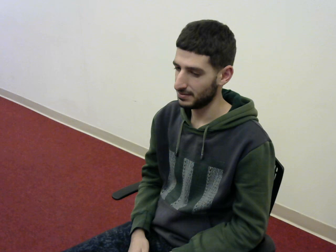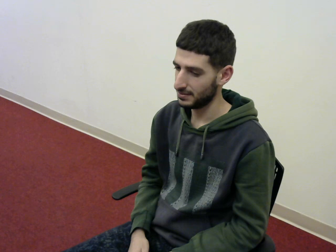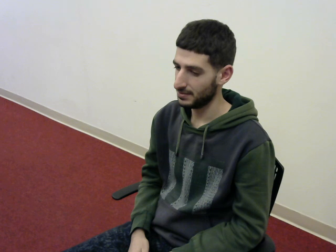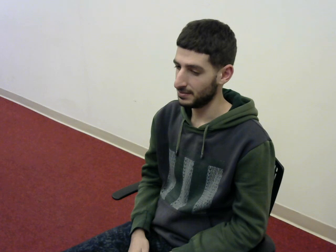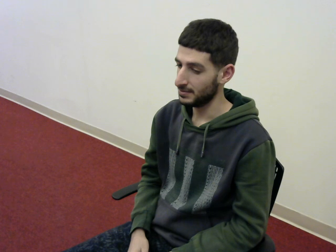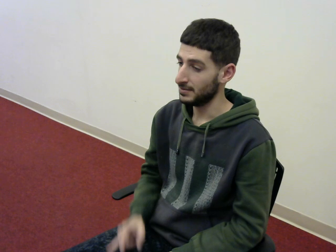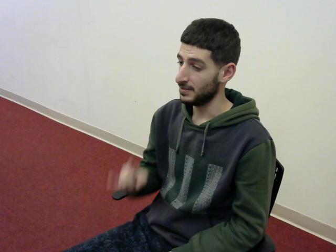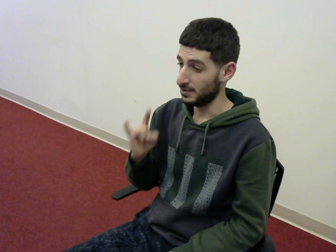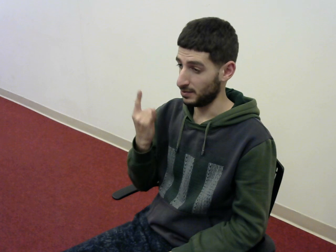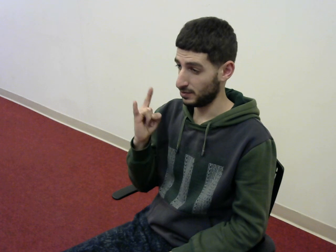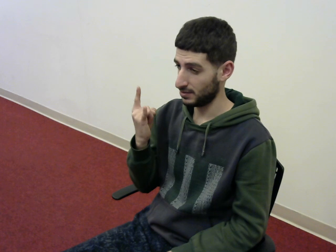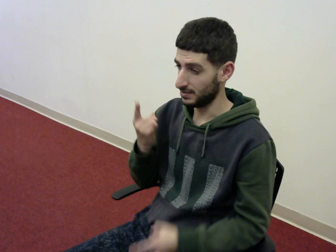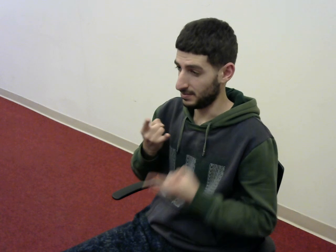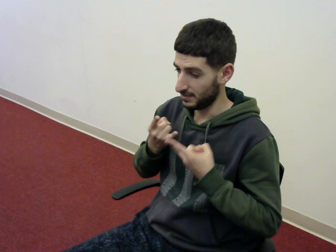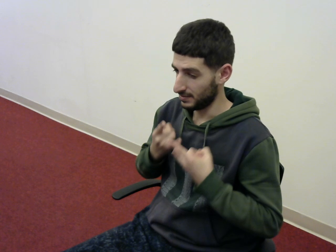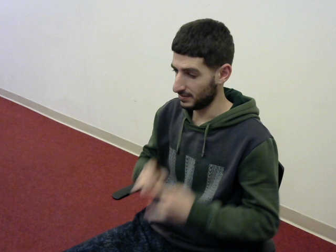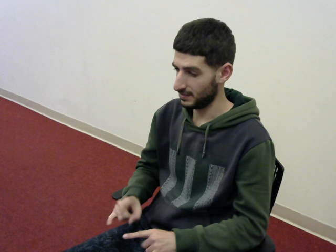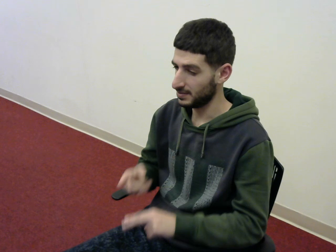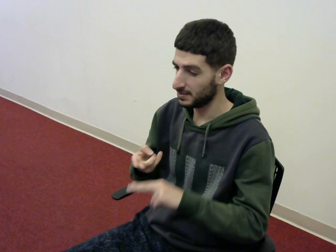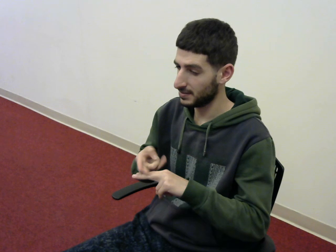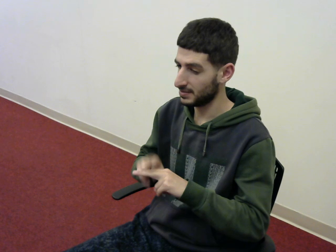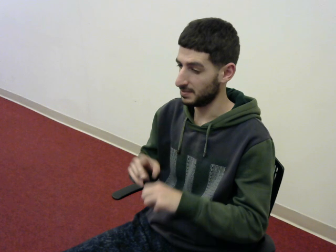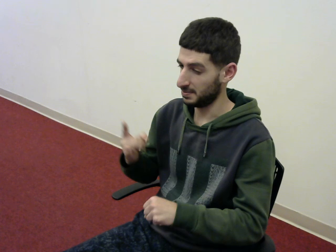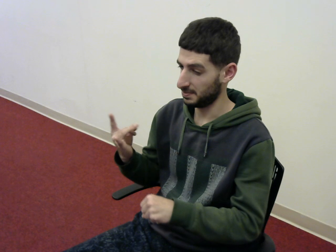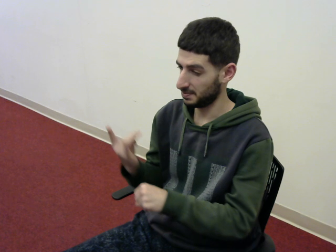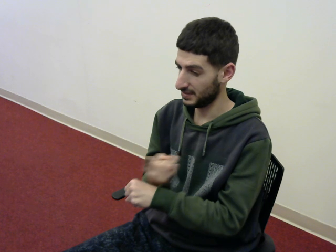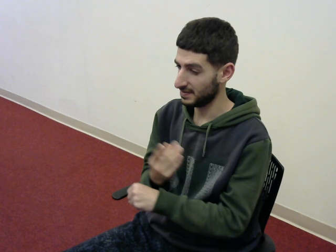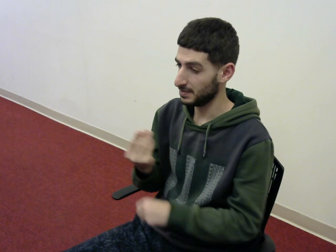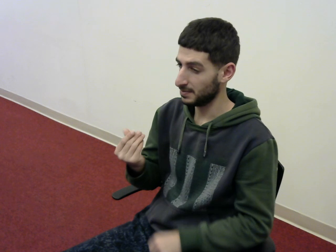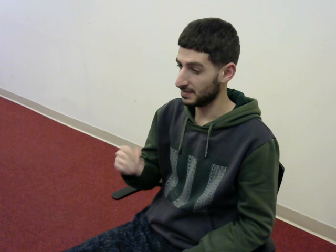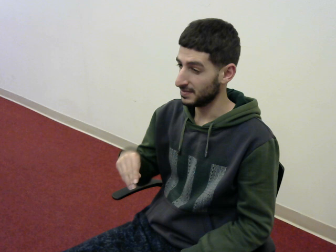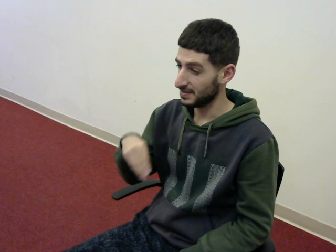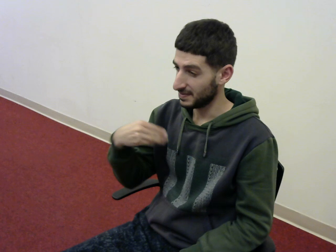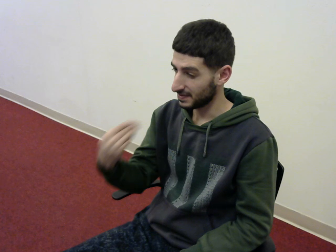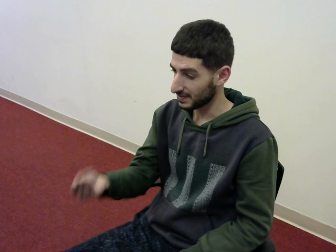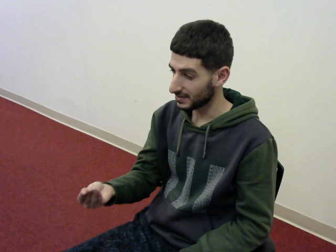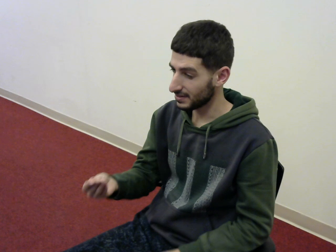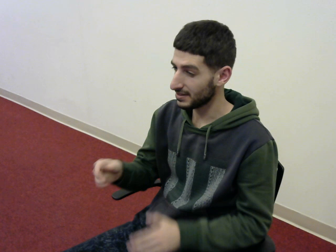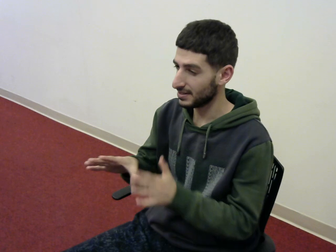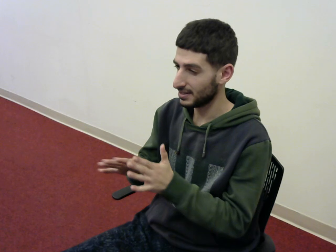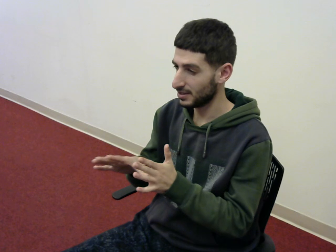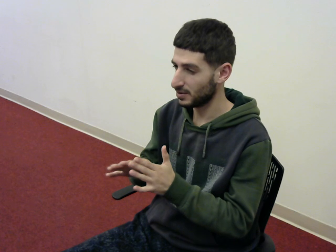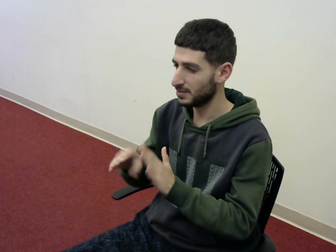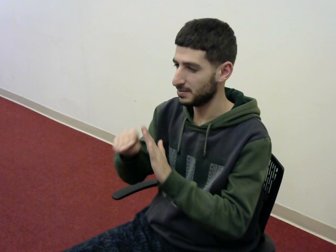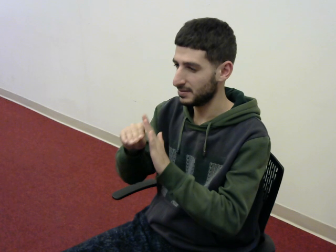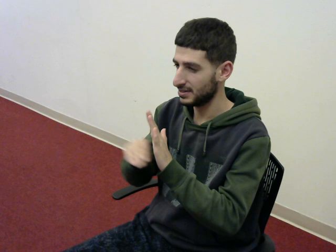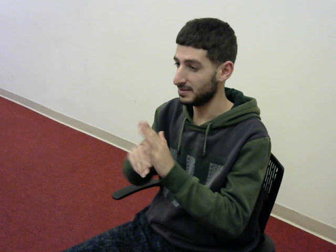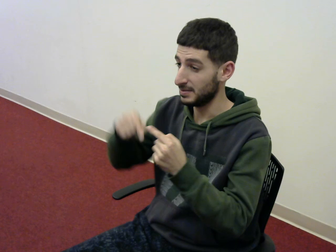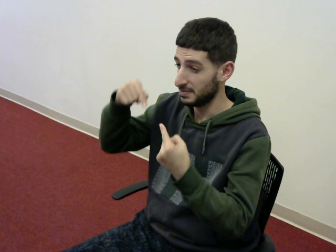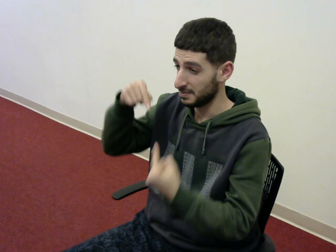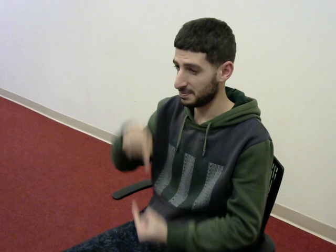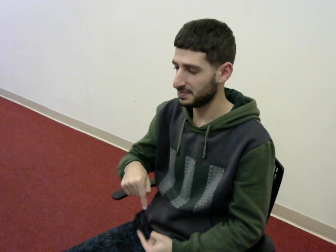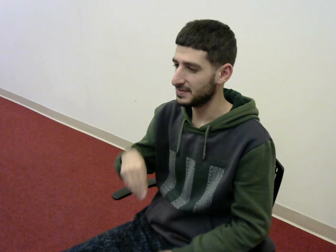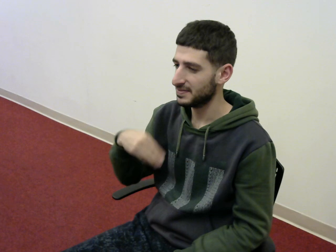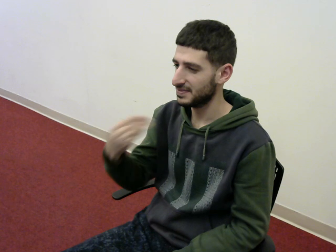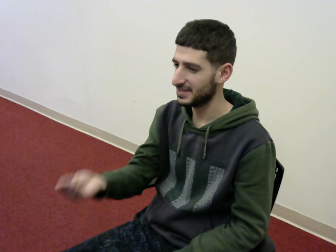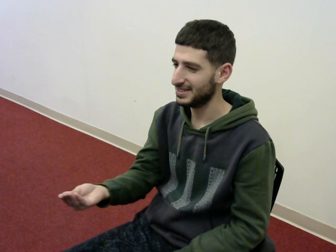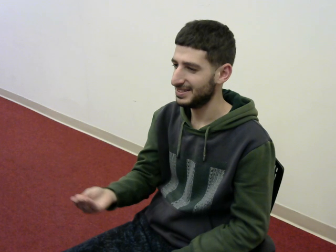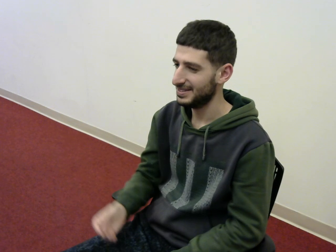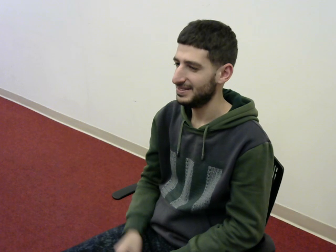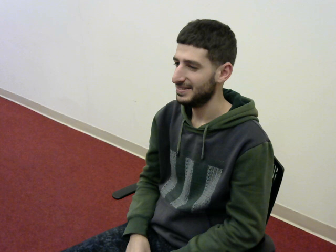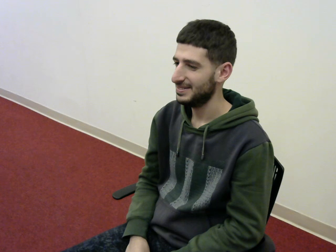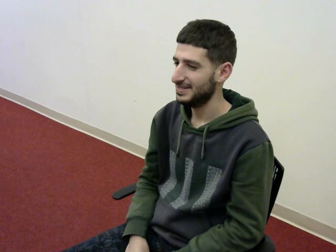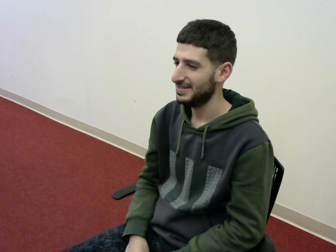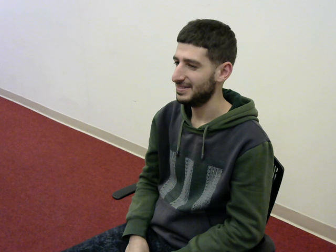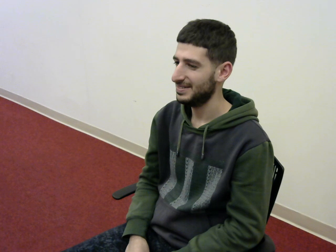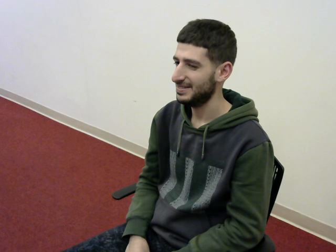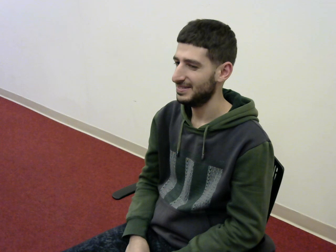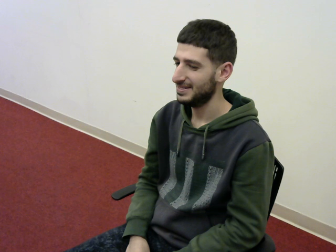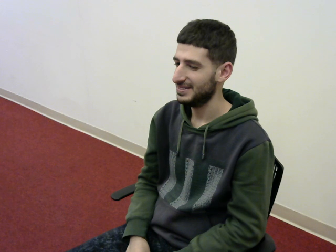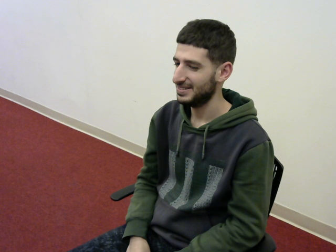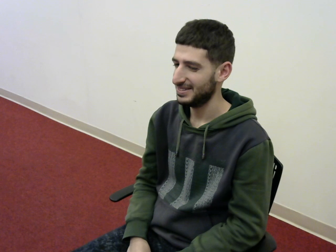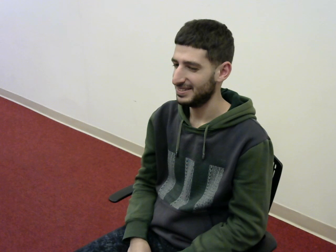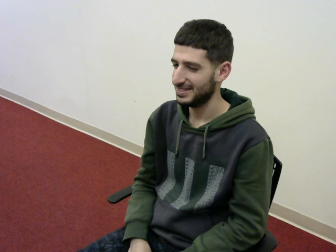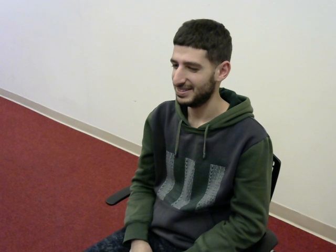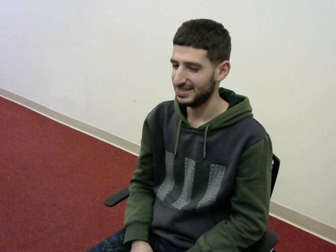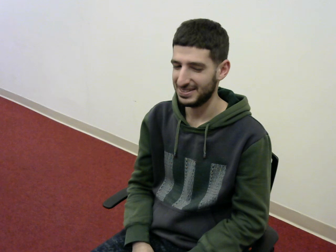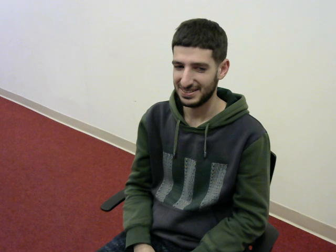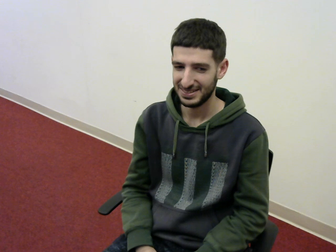Uşağın doğulmasına görə birdəfəlik məbləğin verilməsi elektron qaydaya uyğun verilir